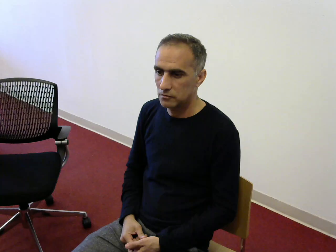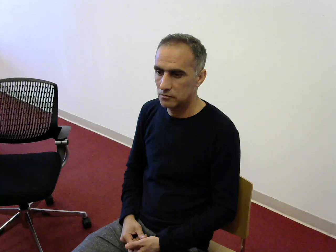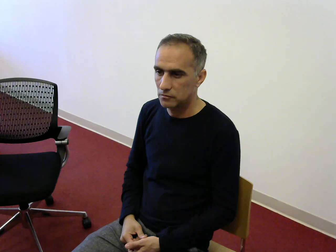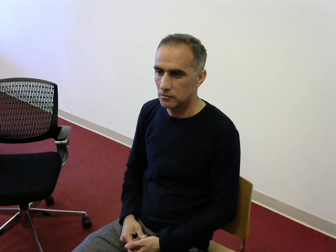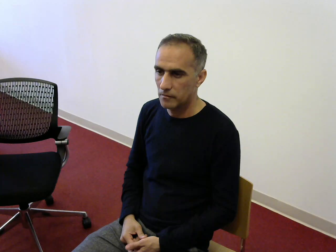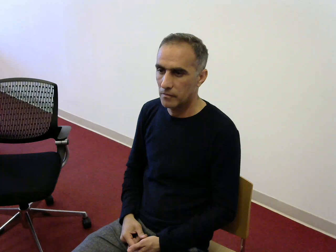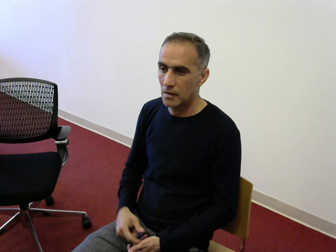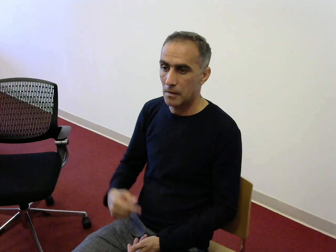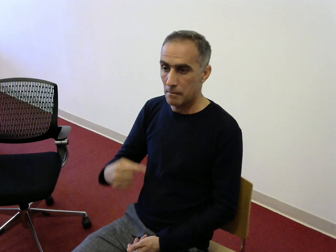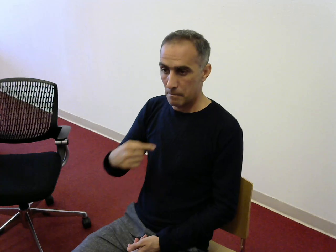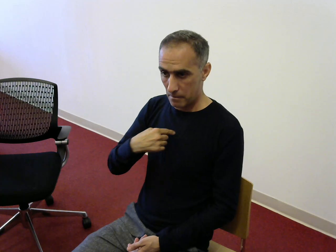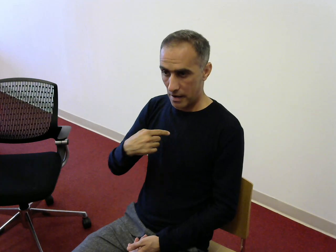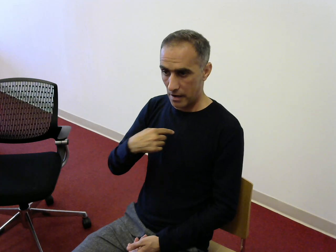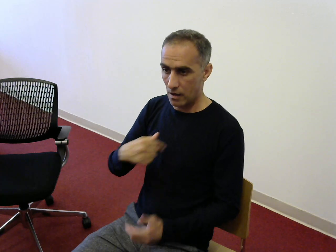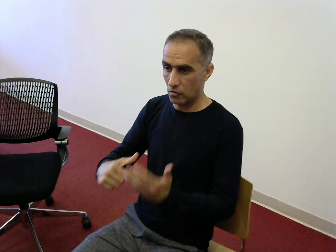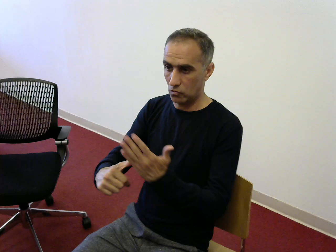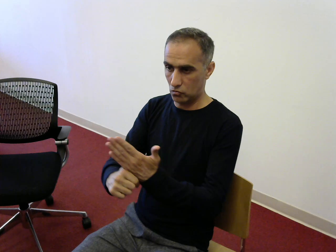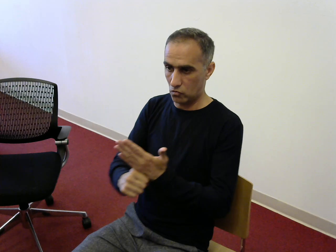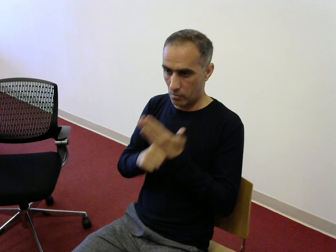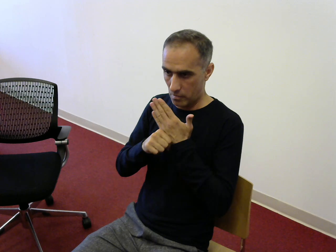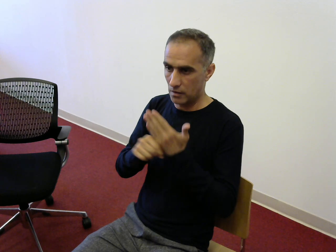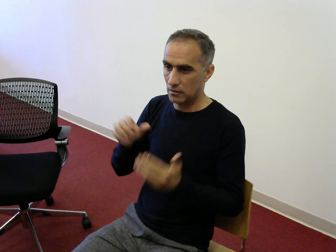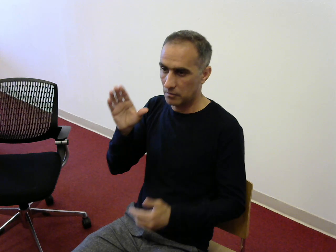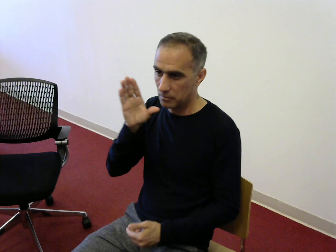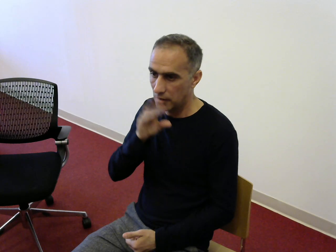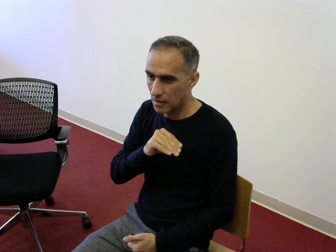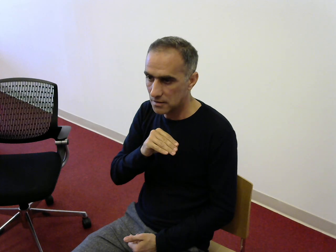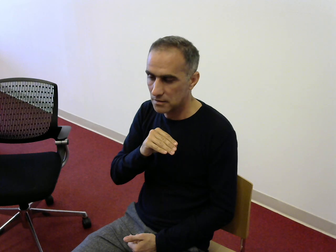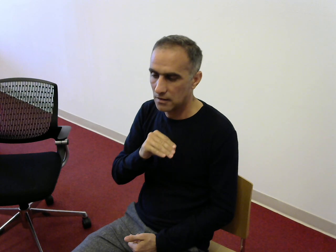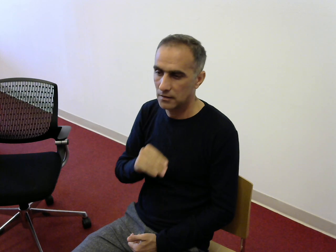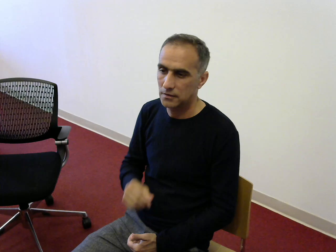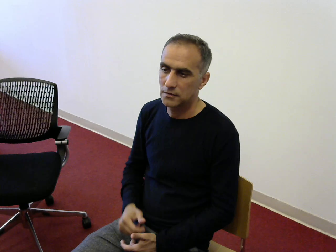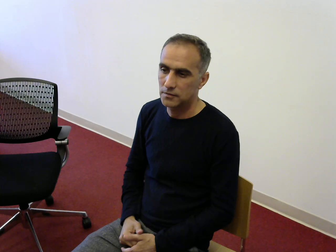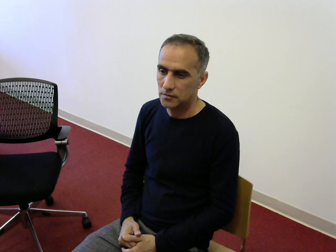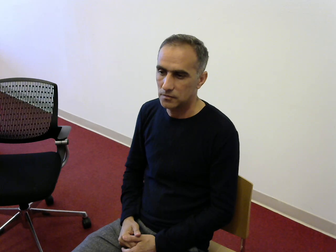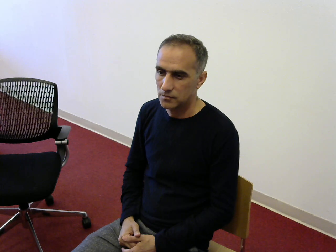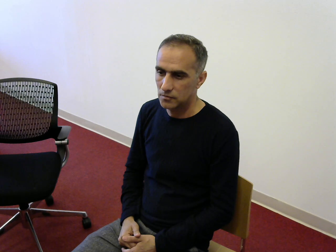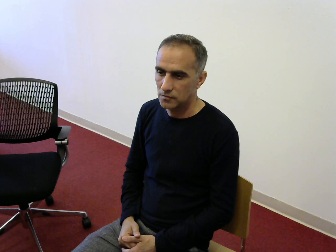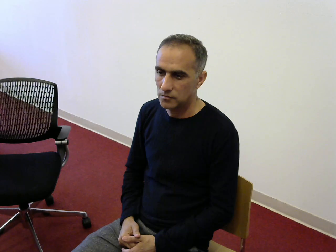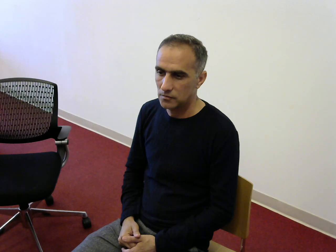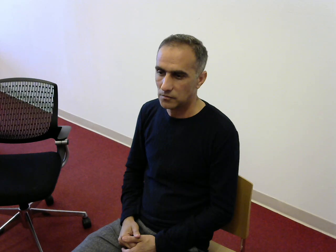Mənə kömək edə bilərsinizmi?